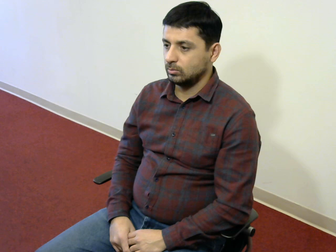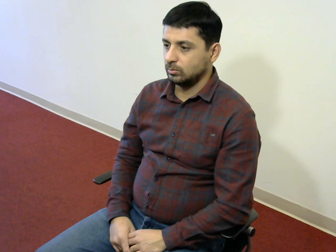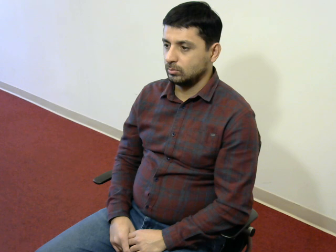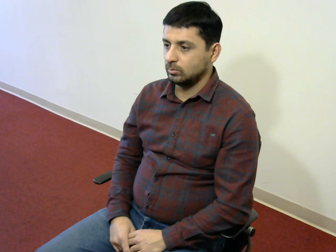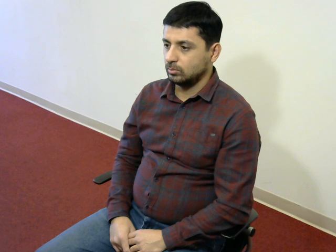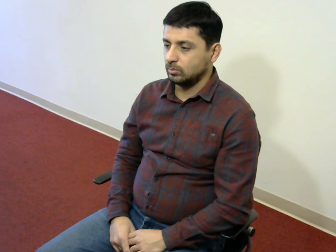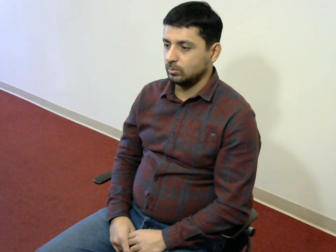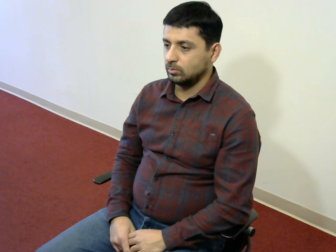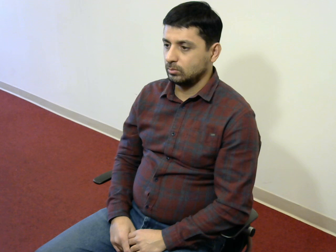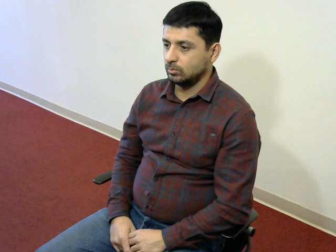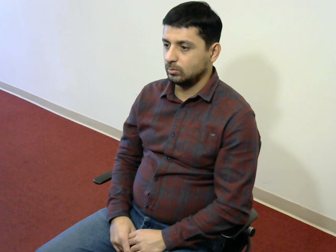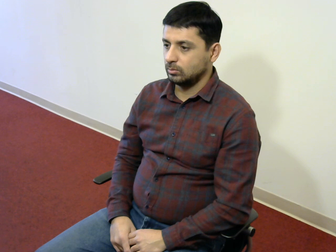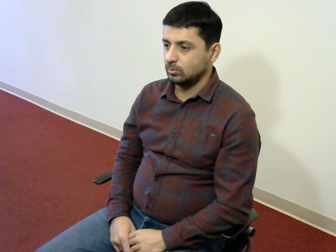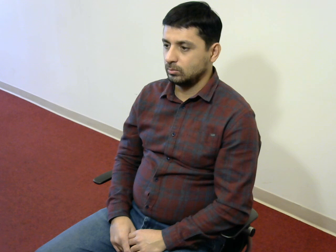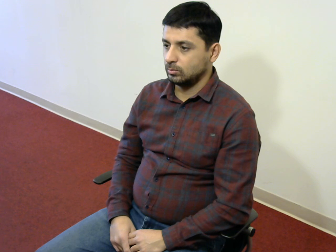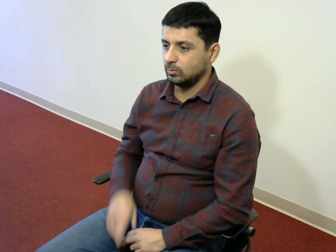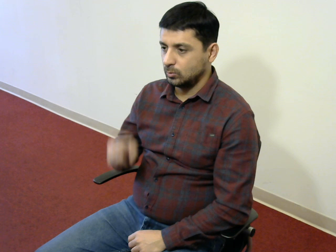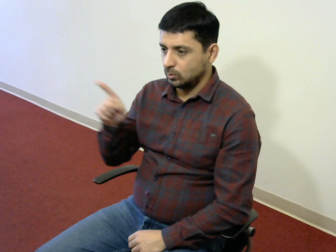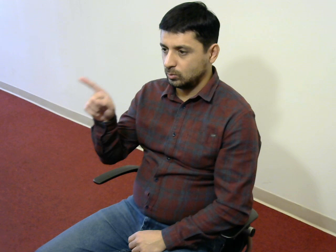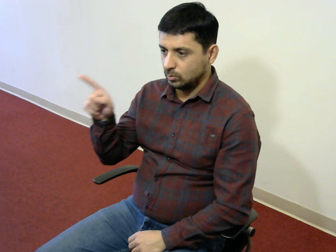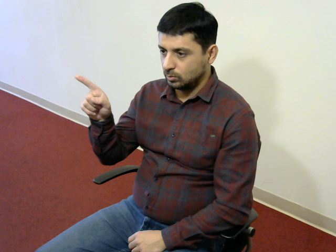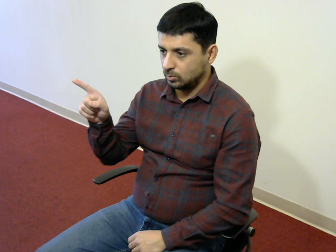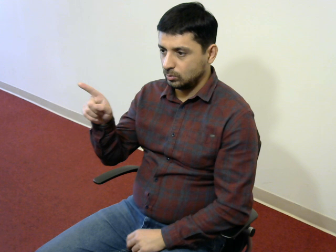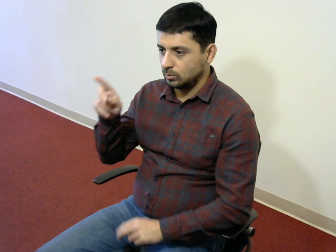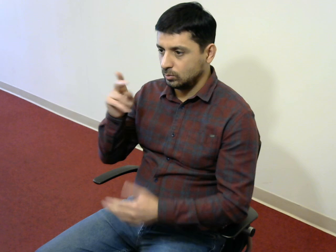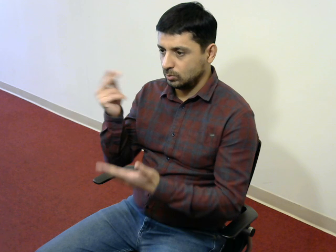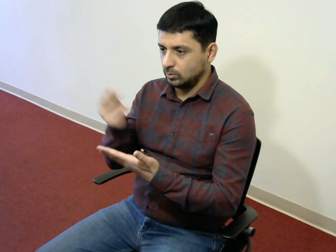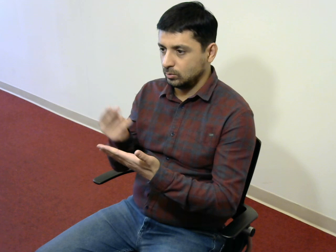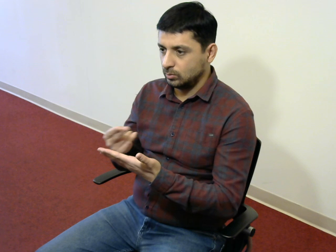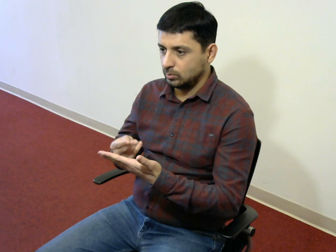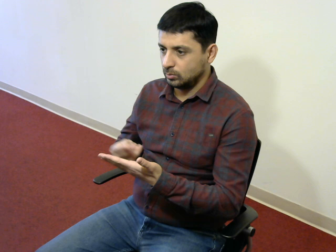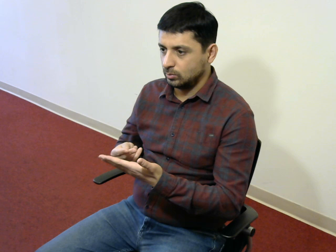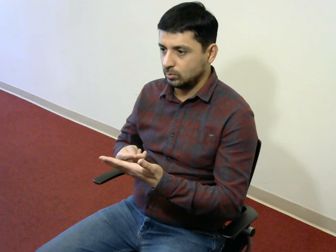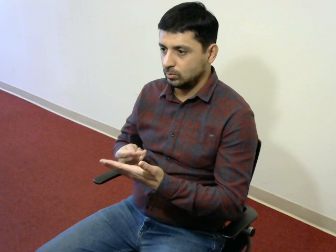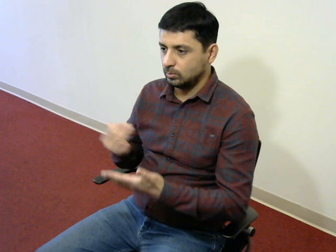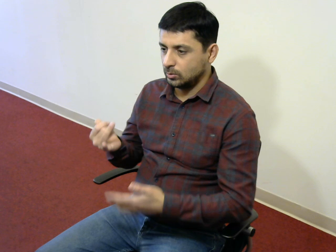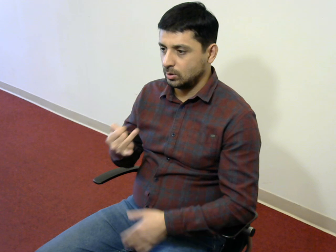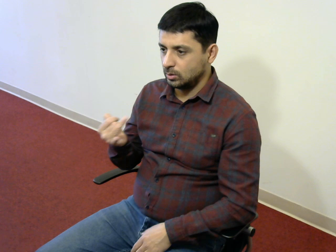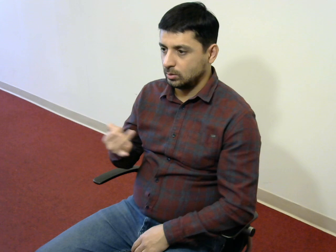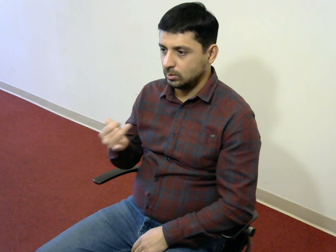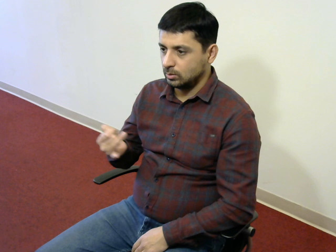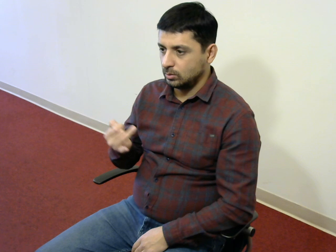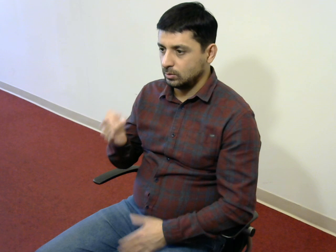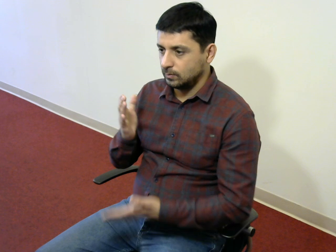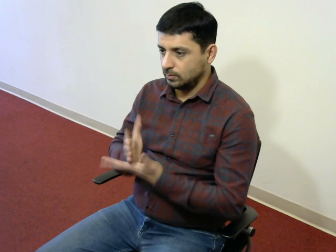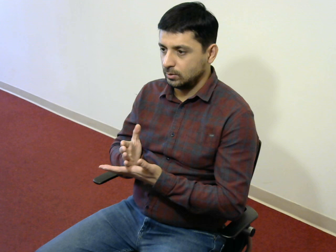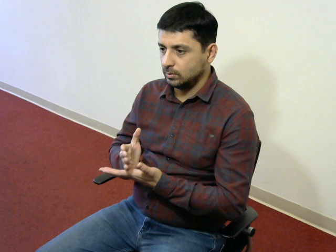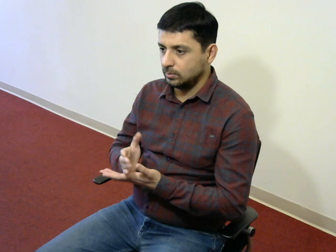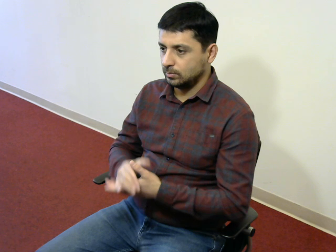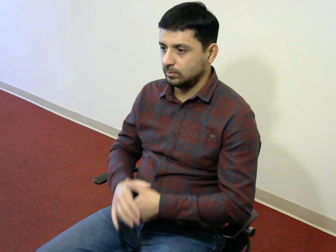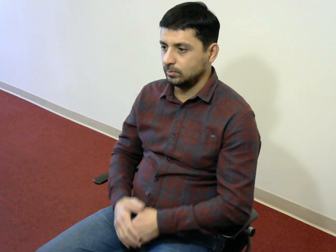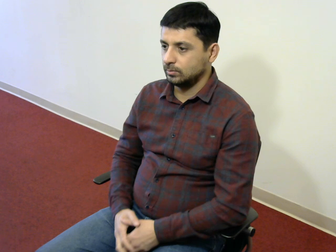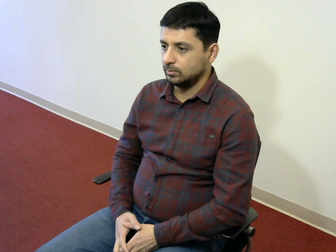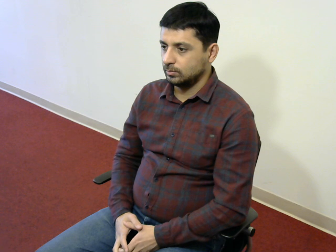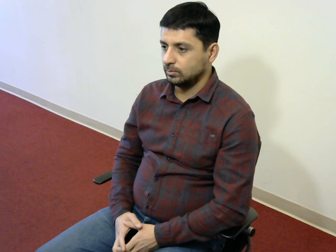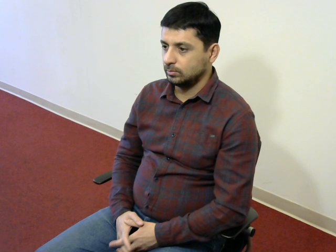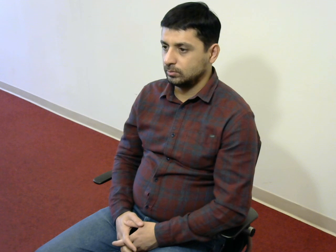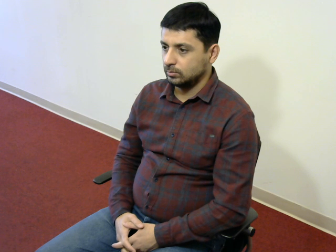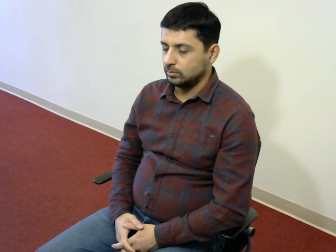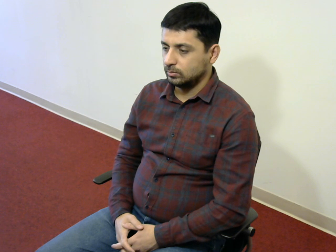Onun rəsmə marağı var